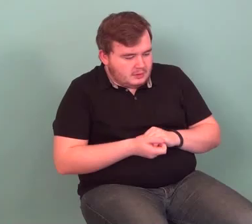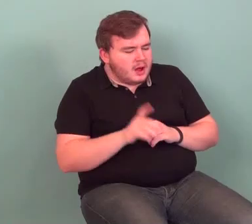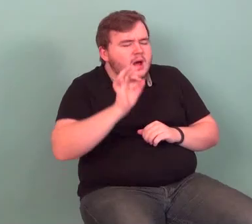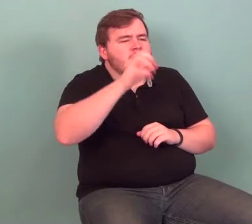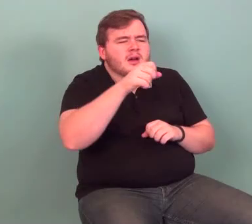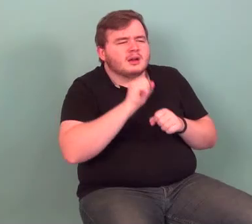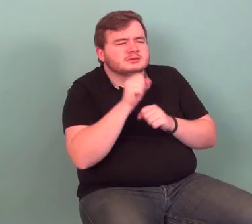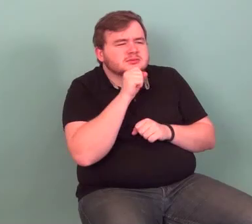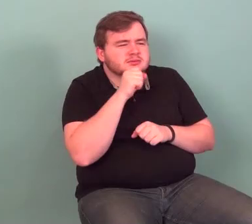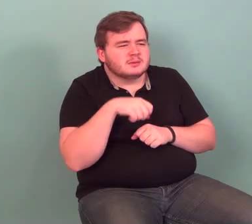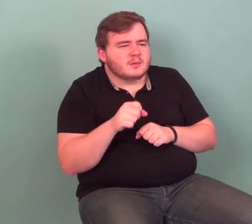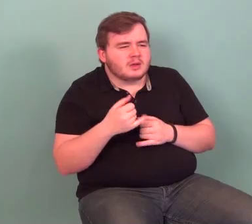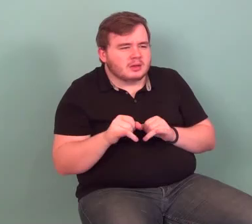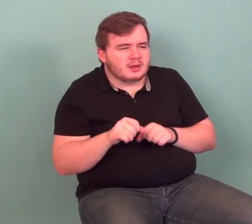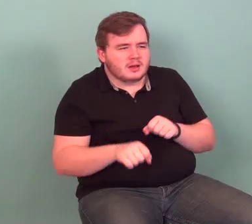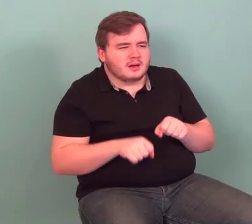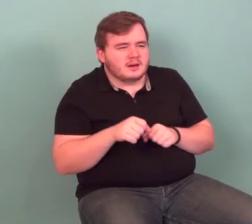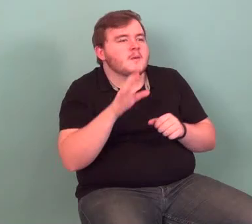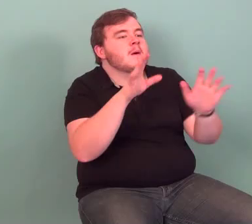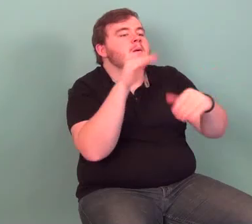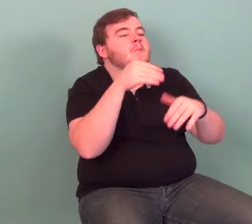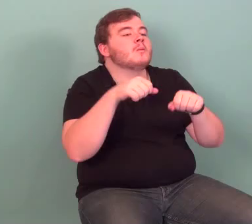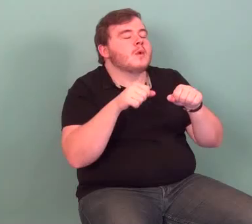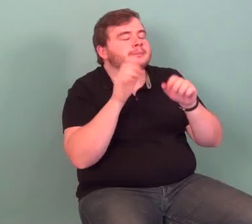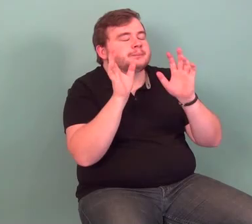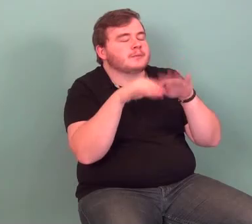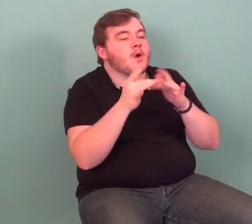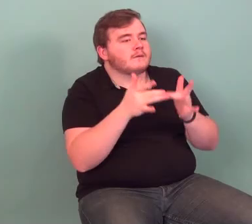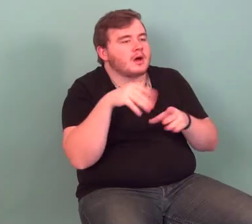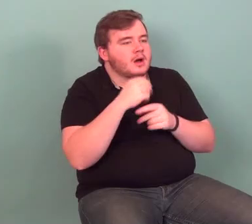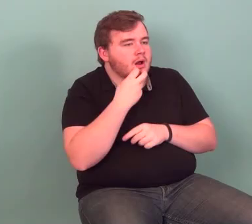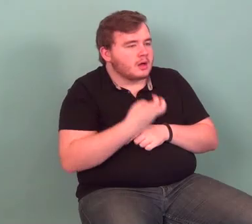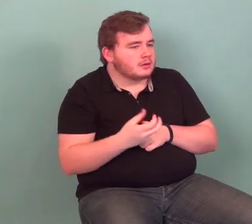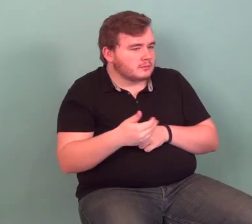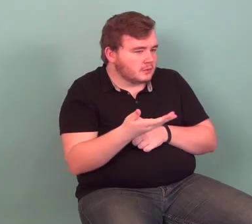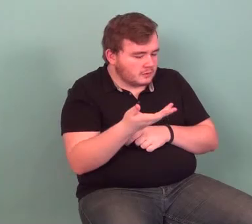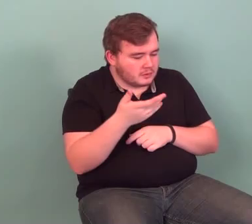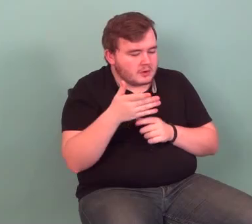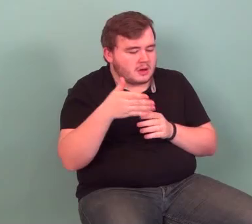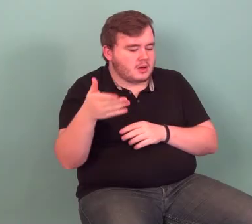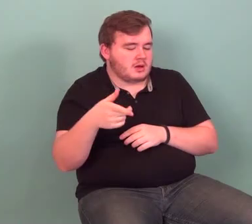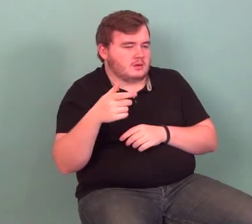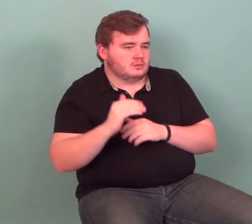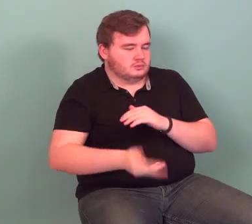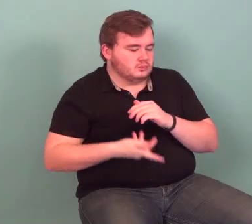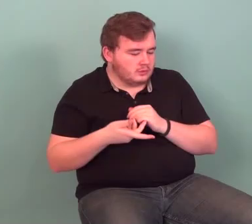Jest taki stary motor, inny... elektryczny rower, a w drugim jest skuter.